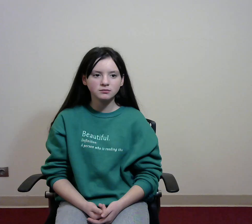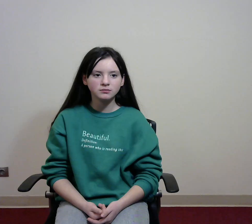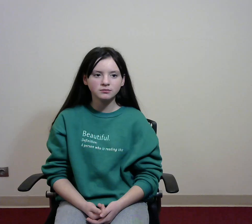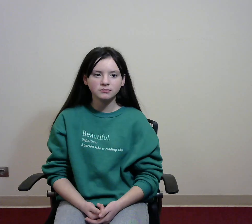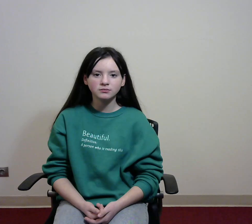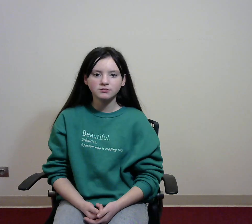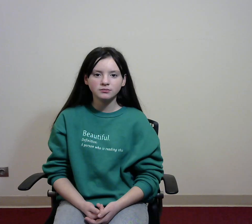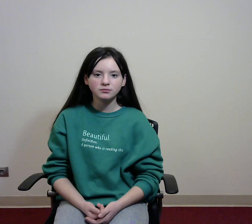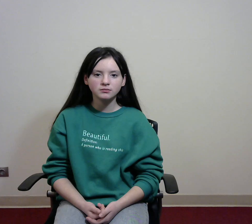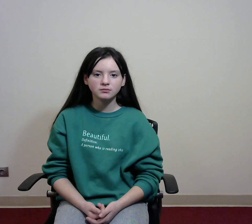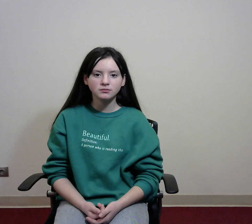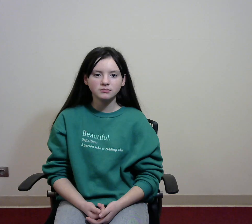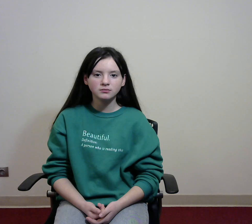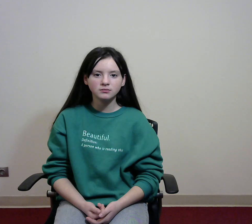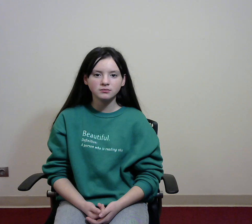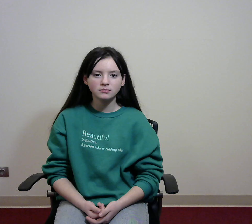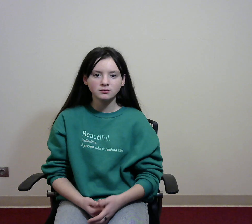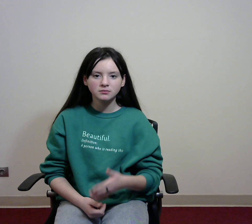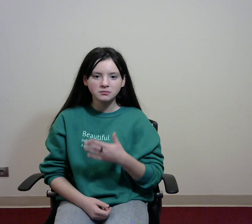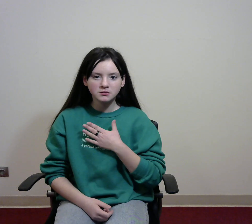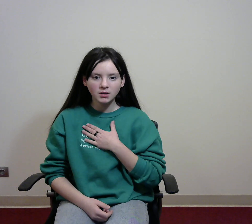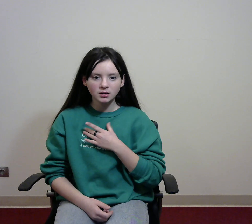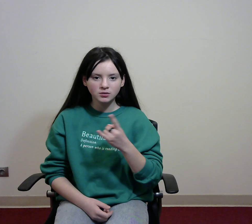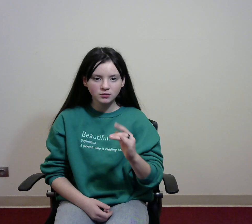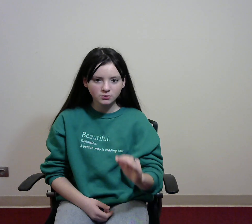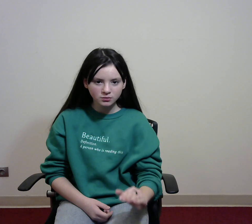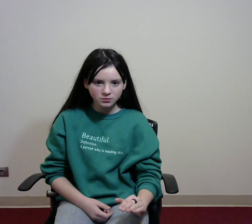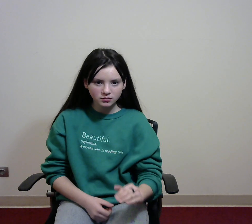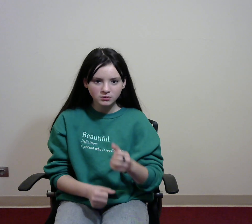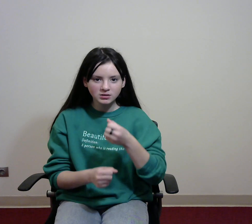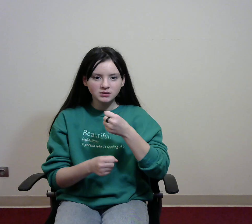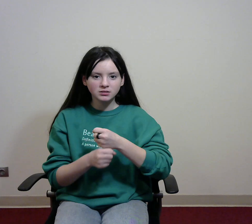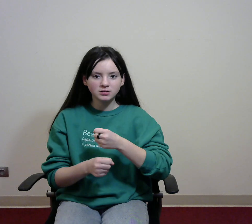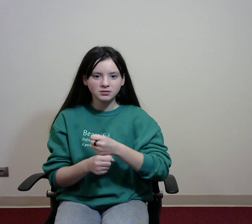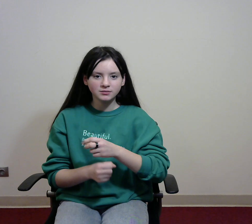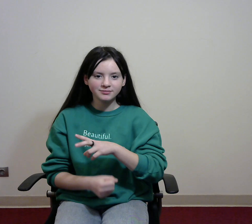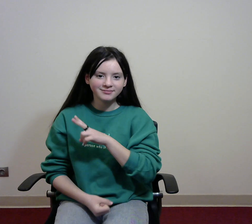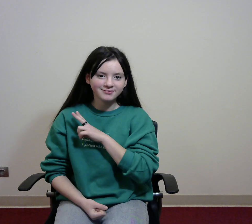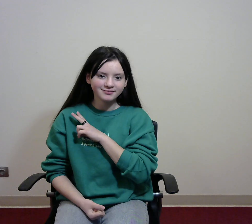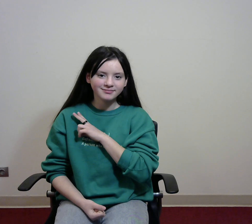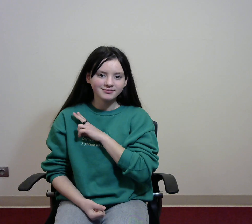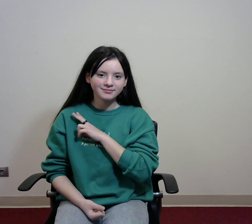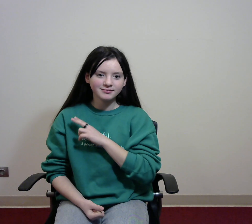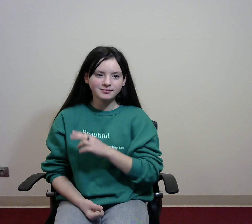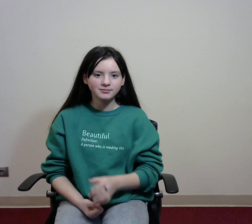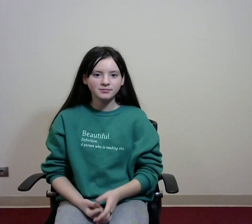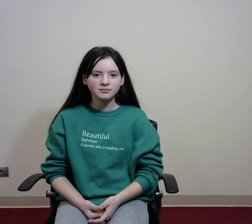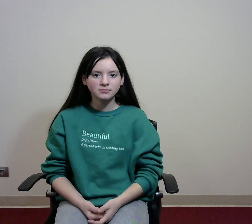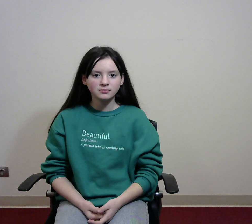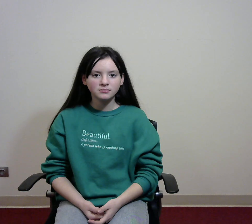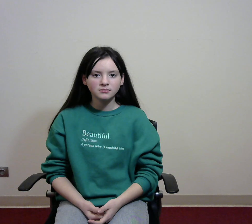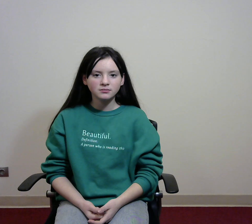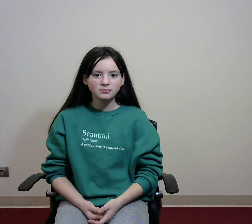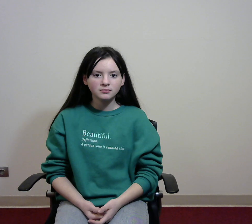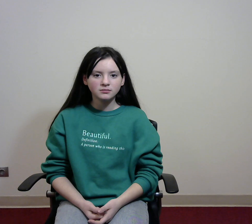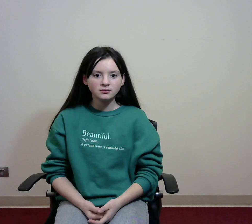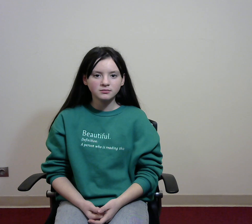Mən uşaqlarla işləməyi sevirəm